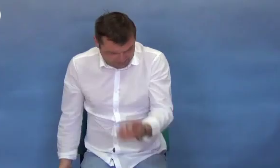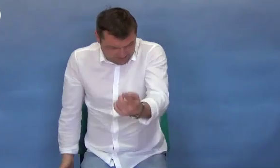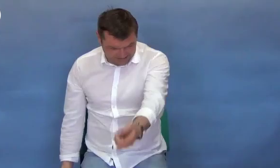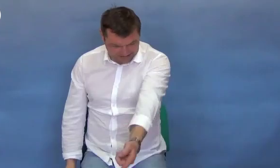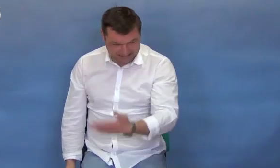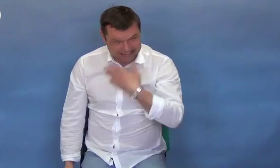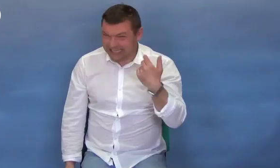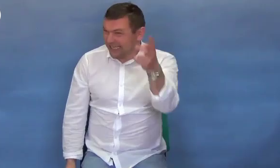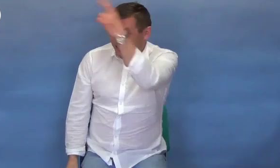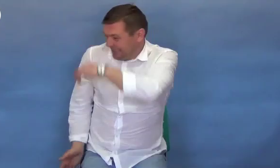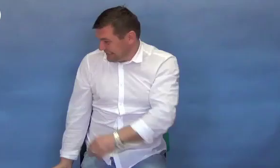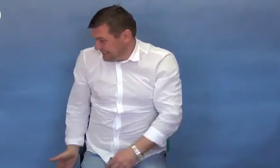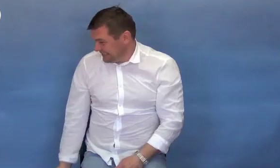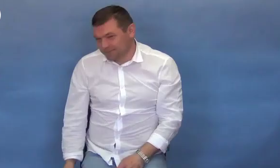Nigdzie nie ma takiego znaku o piłowaniu ławki.